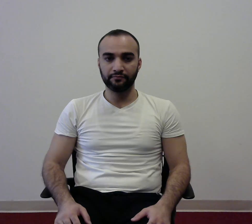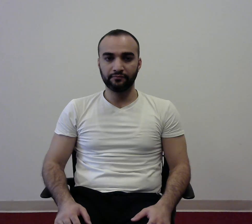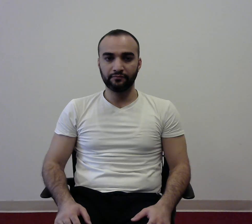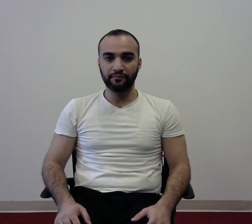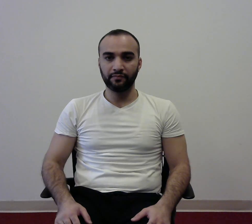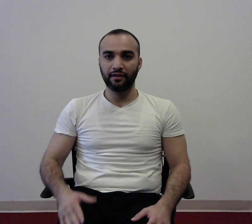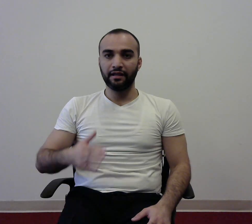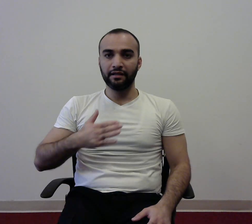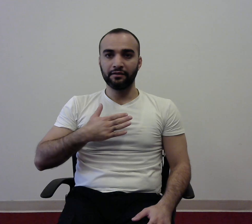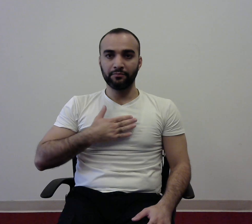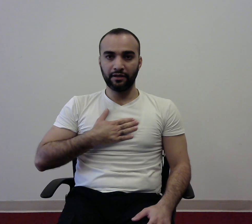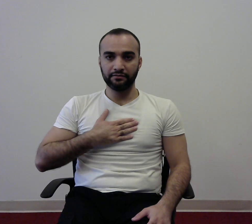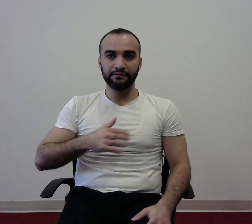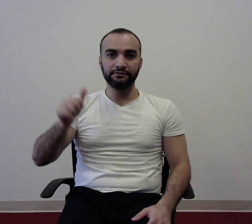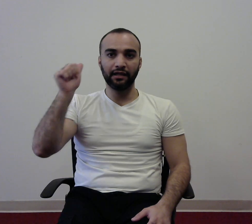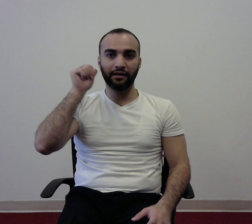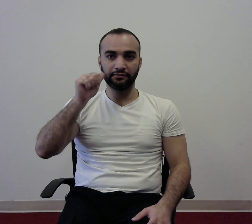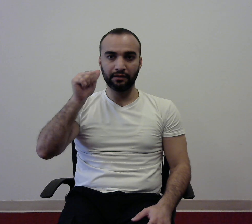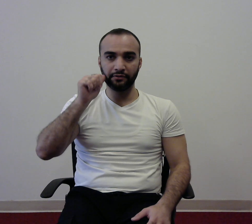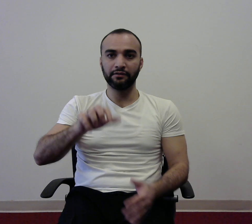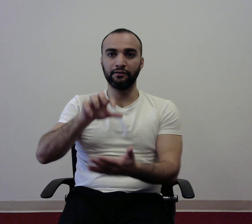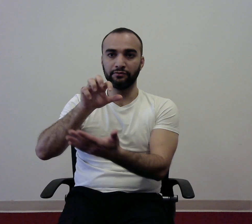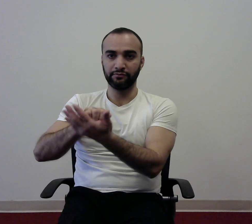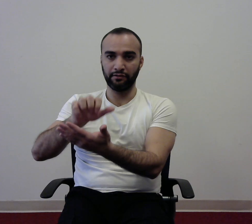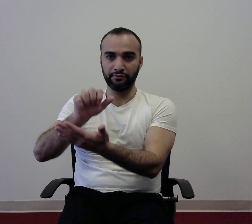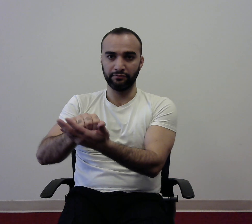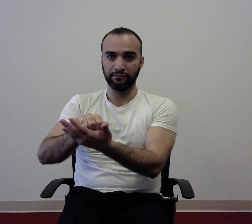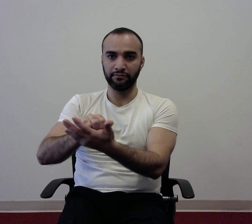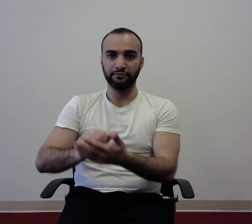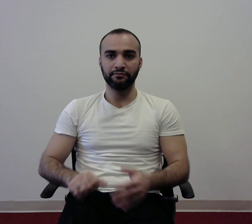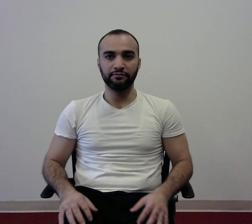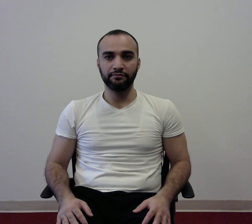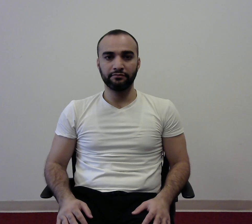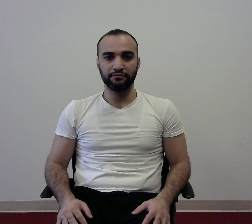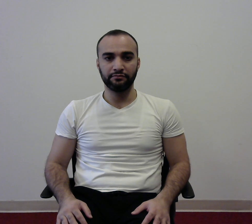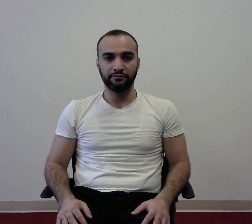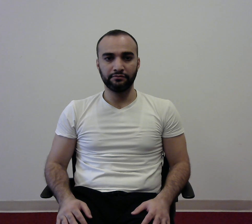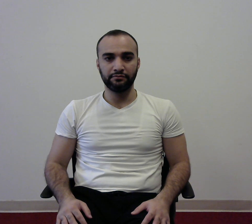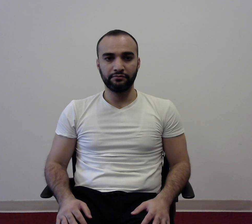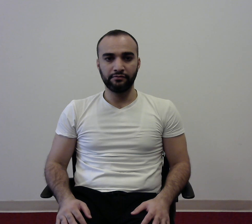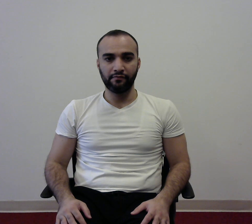Mən sabah məşğulam